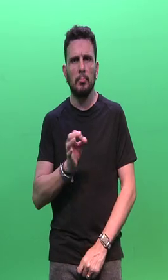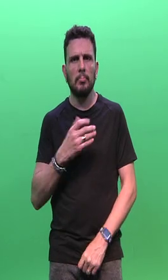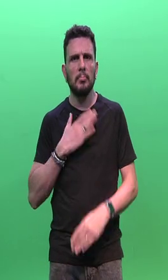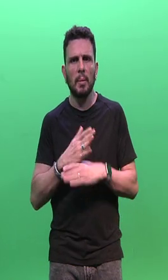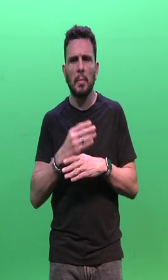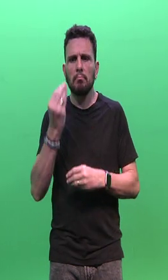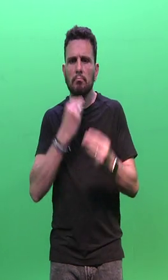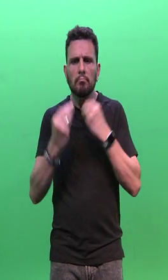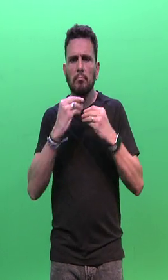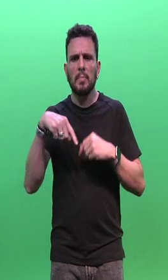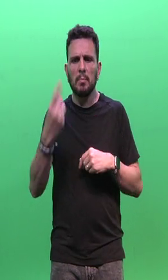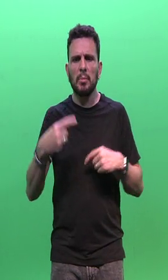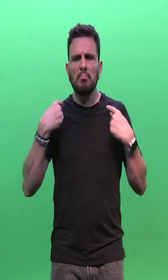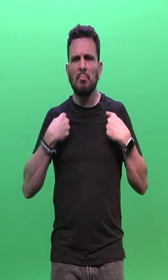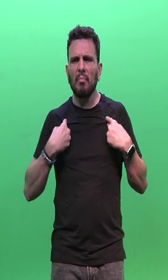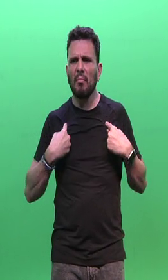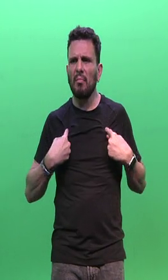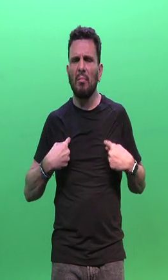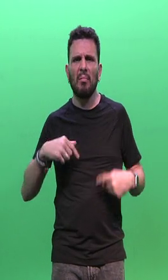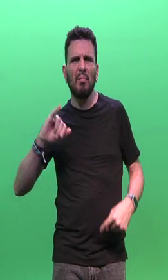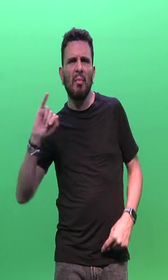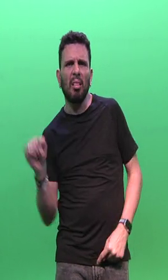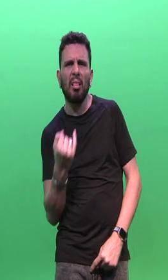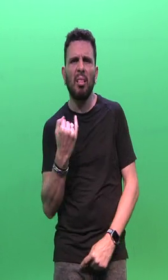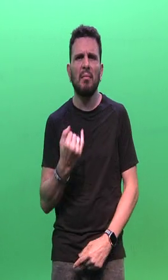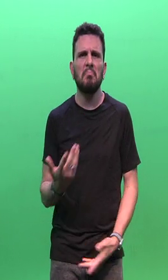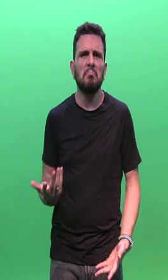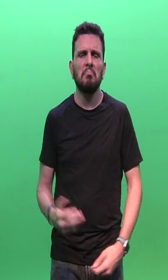Sí, quan acabo de menjar sempre em sento cansat, no ho sé.